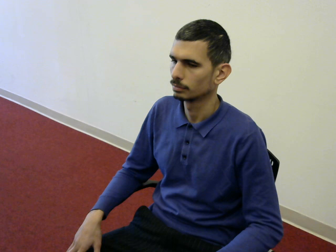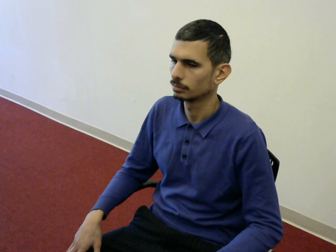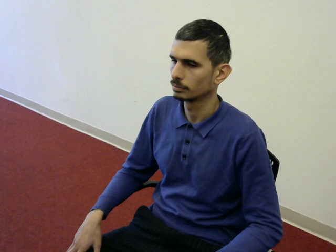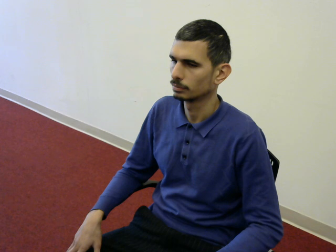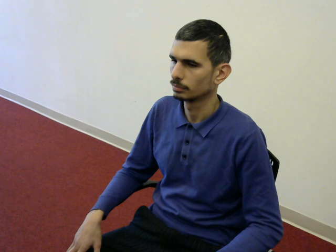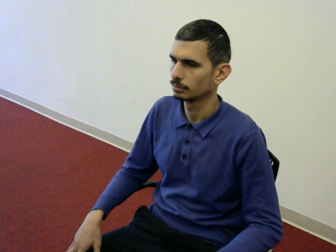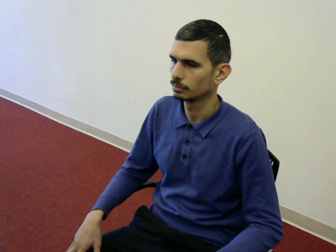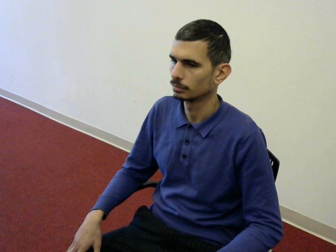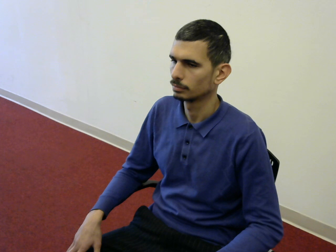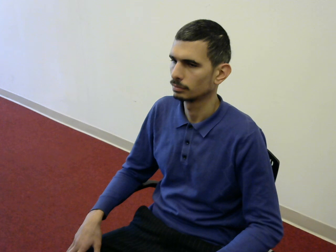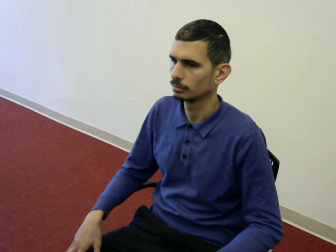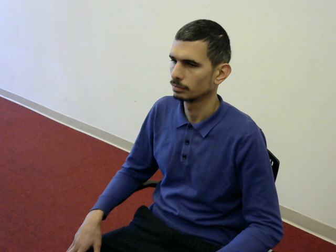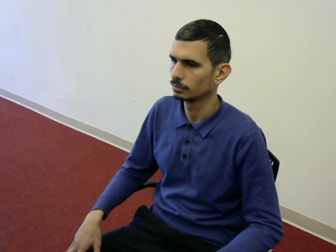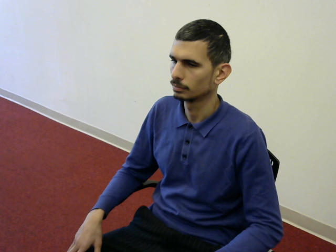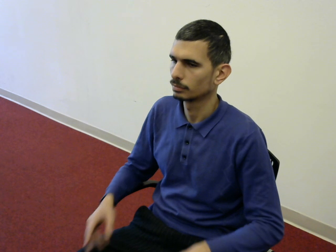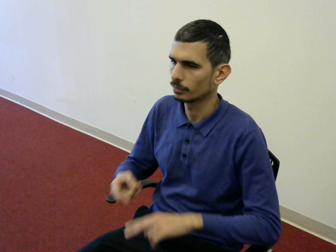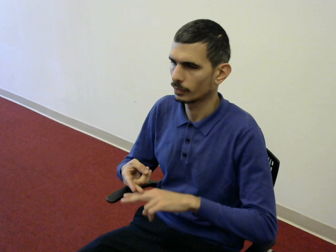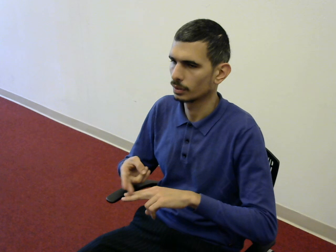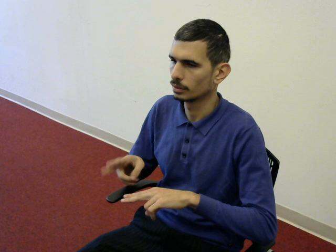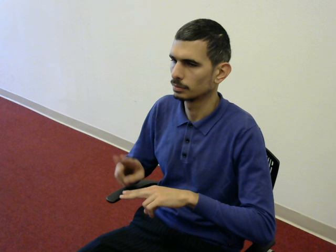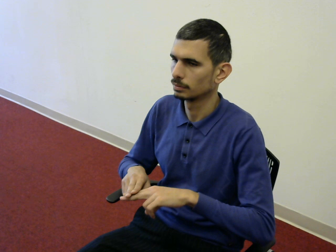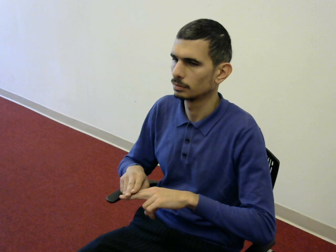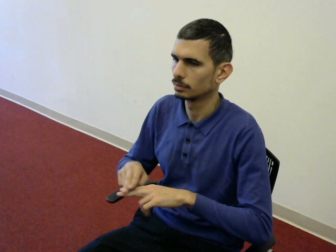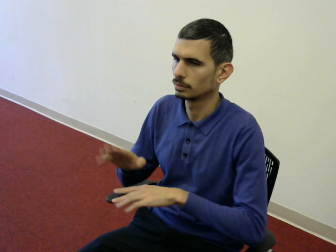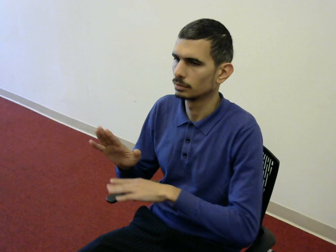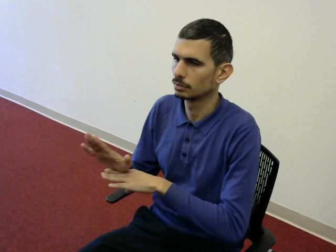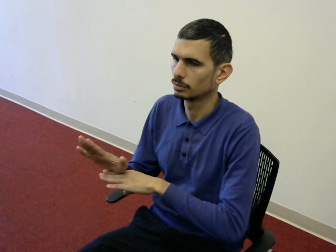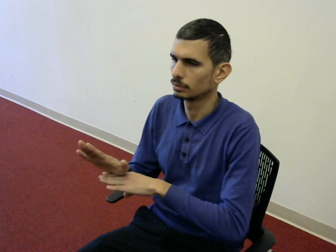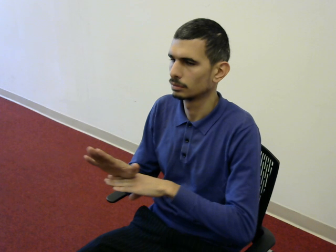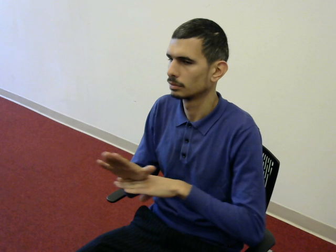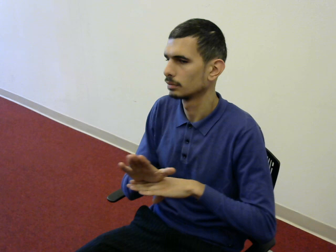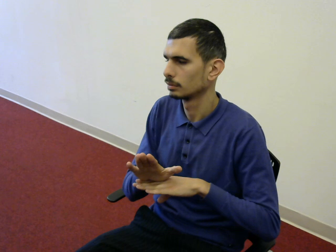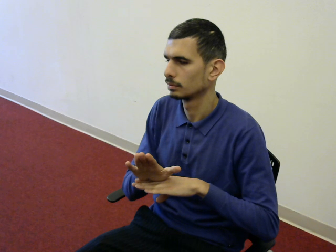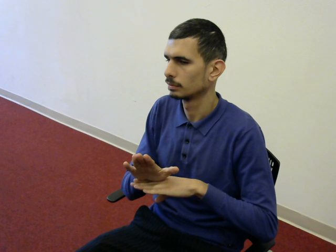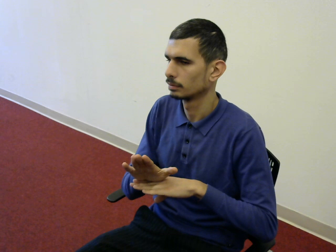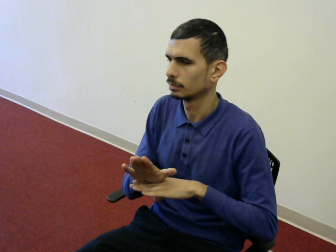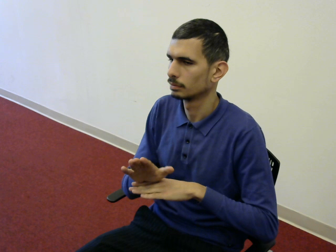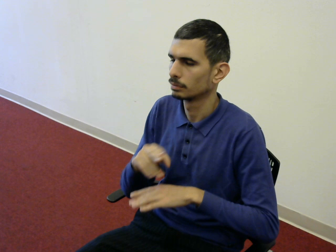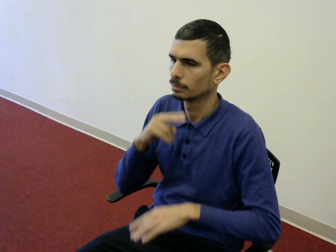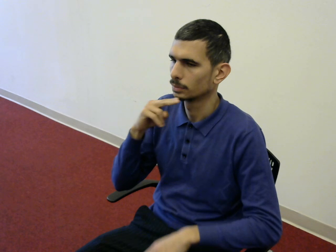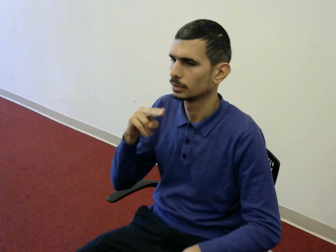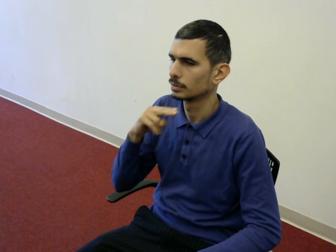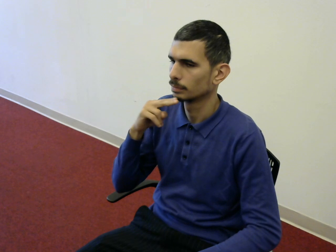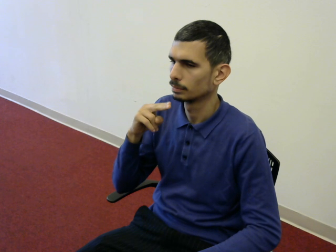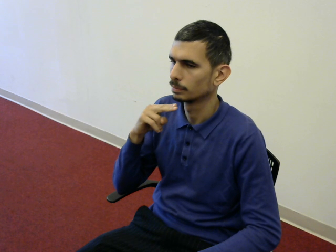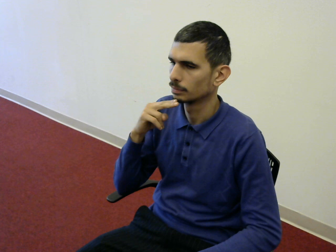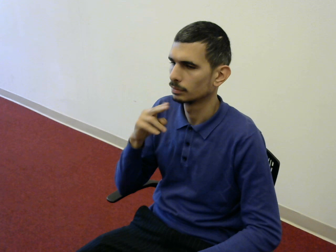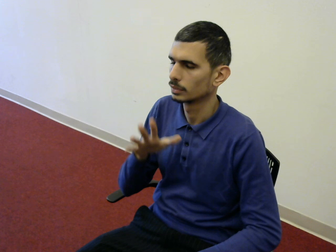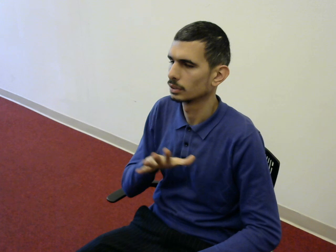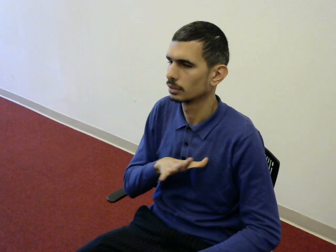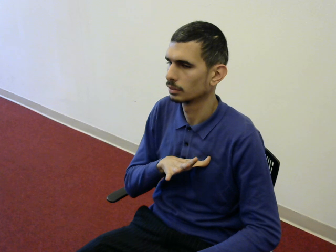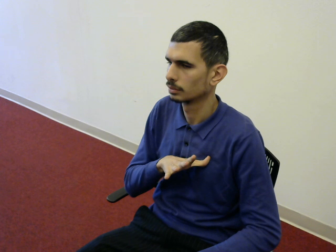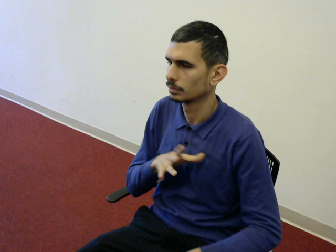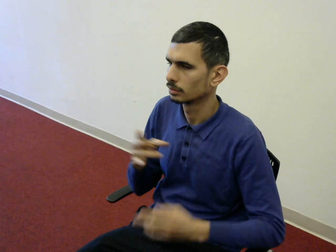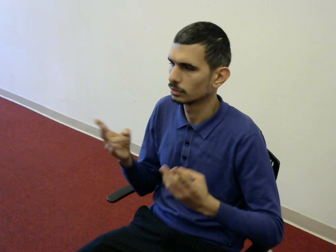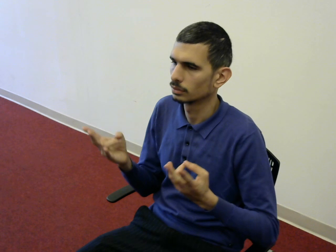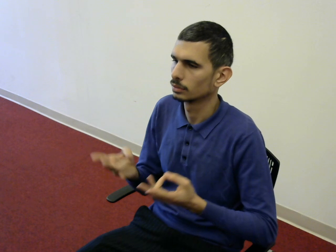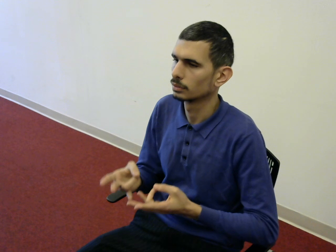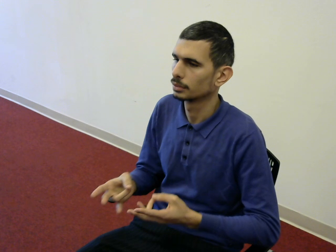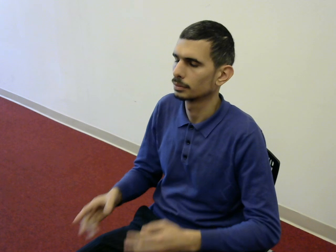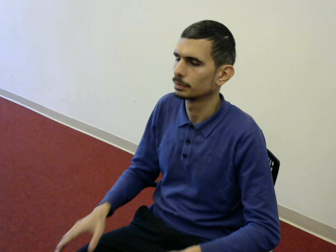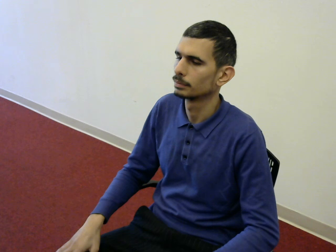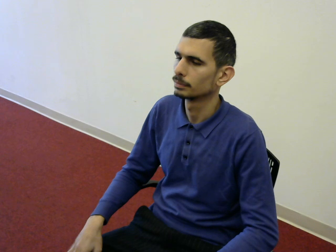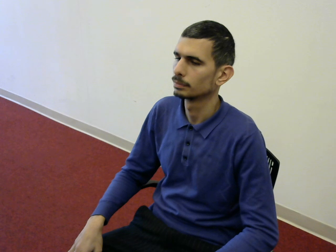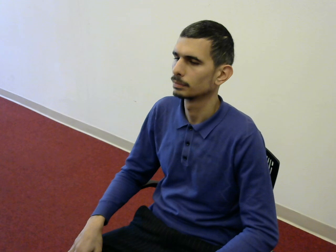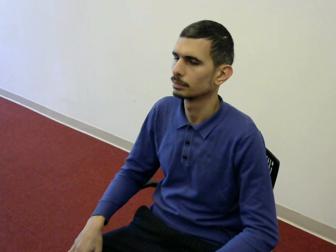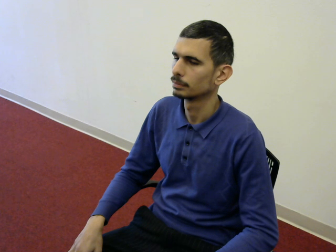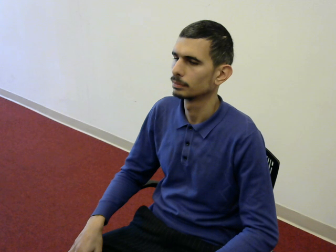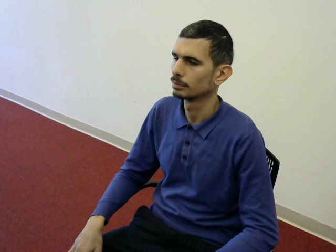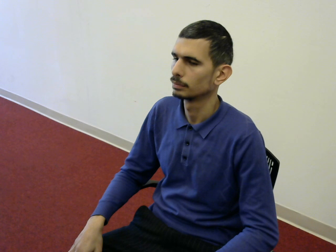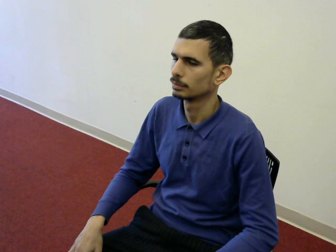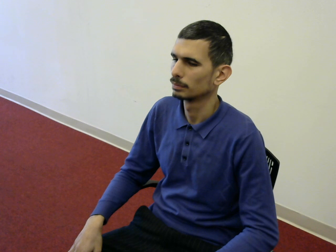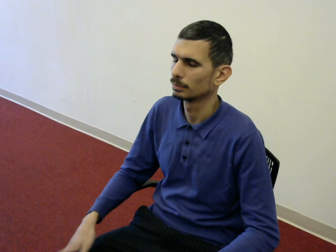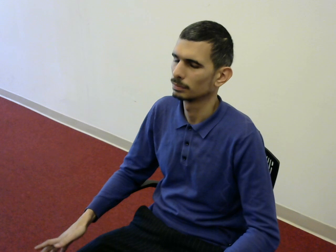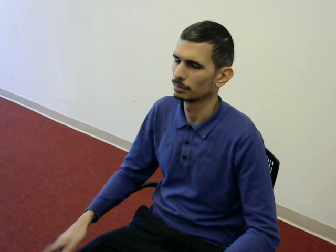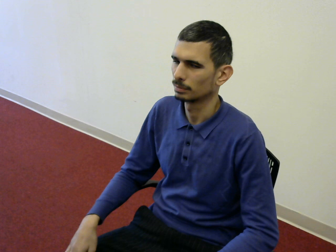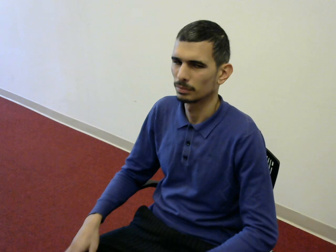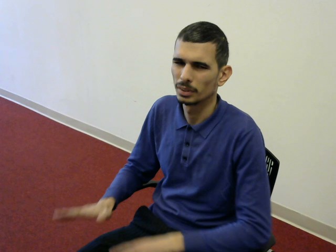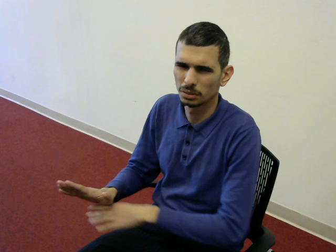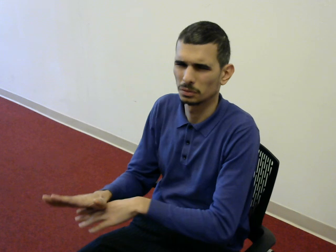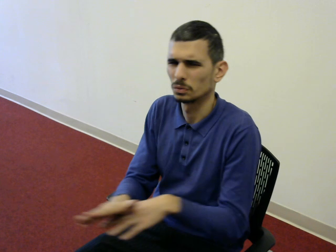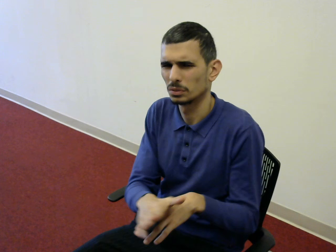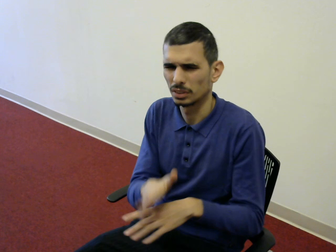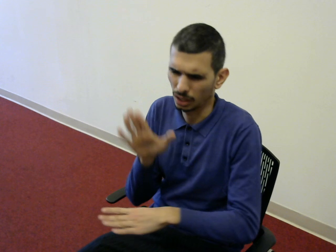Bu tapşırıqlarda diqqətli olmaq lazımdır